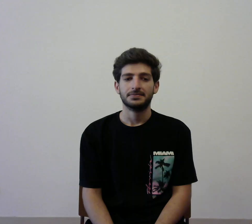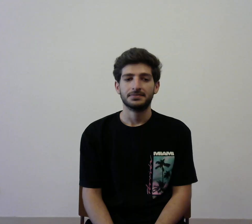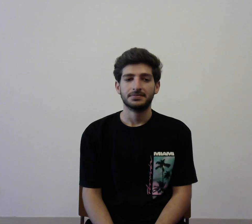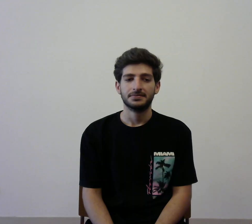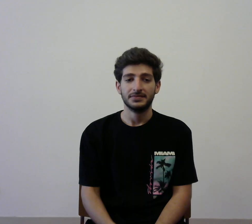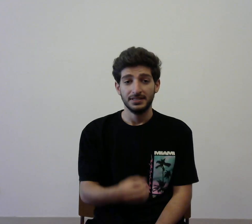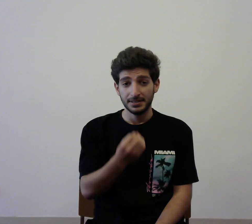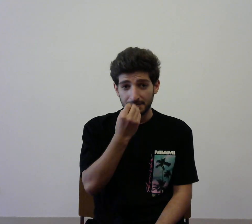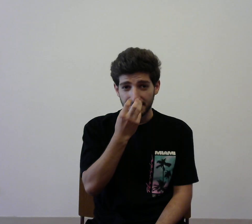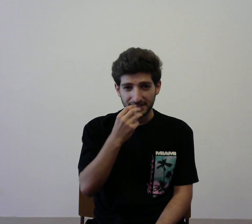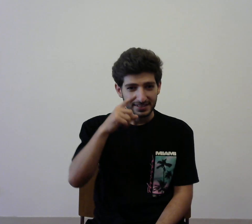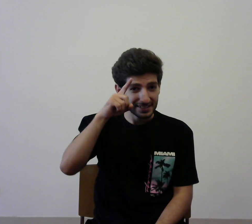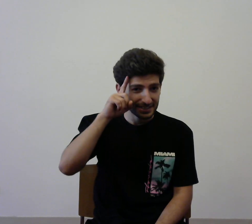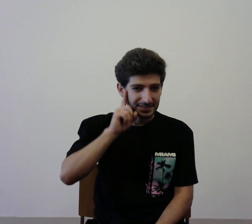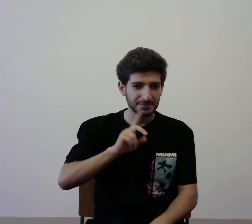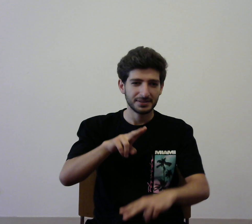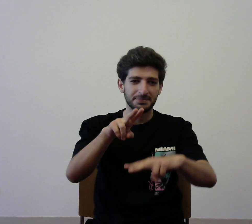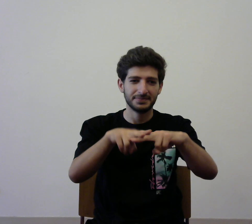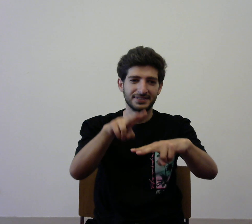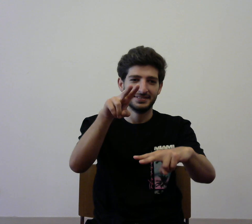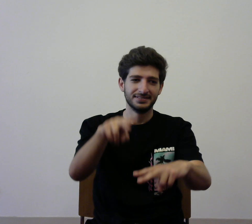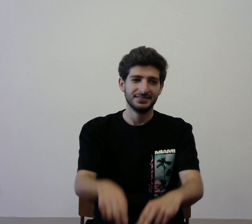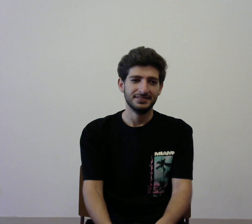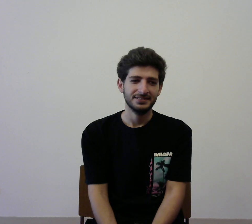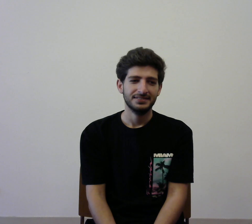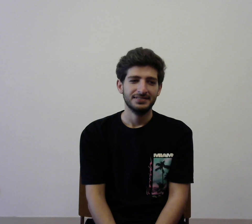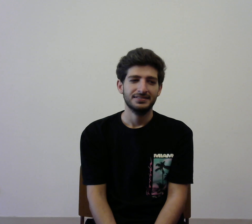Bakı Azərbaycanın paytaxtıdır